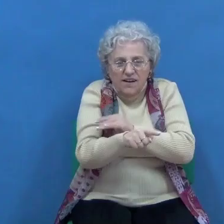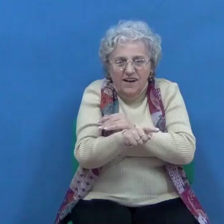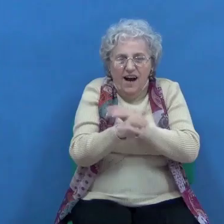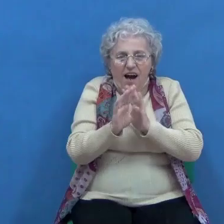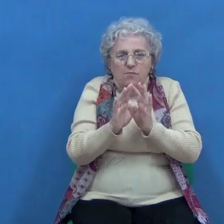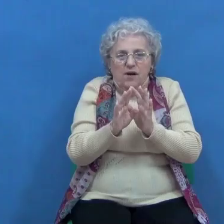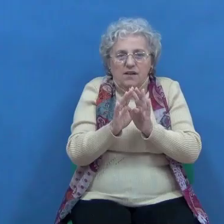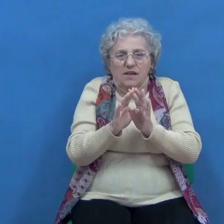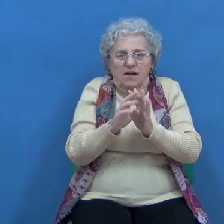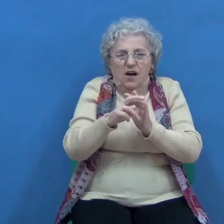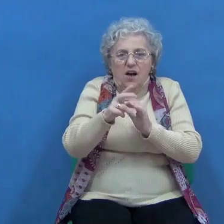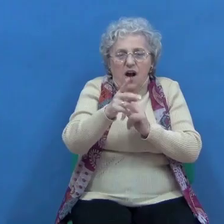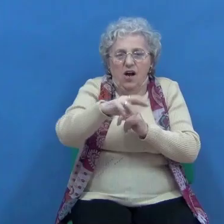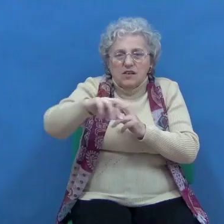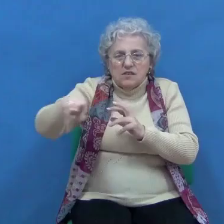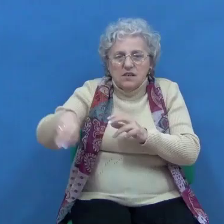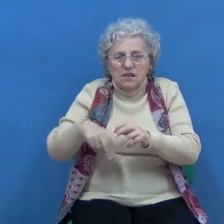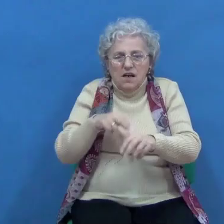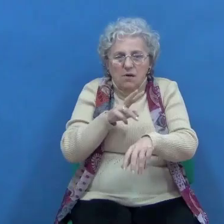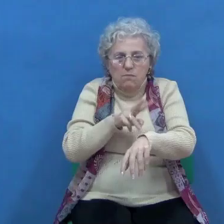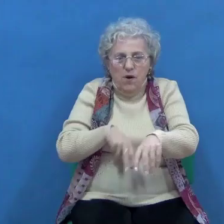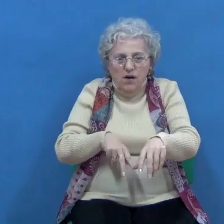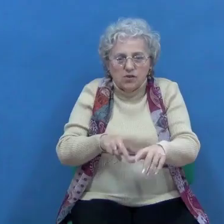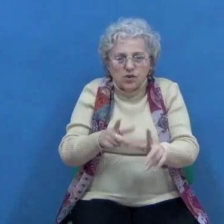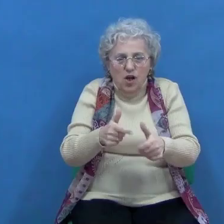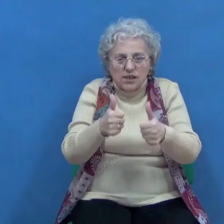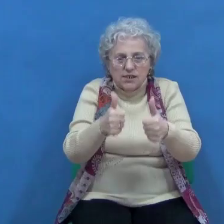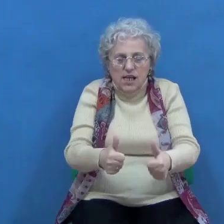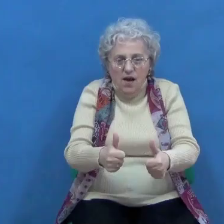Potem przyszedł policjant zobaczyć, co się stało.